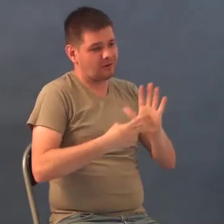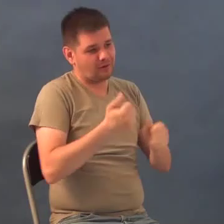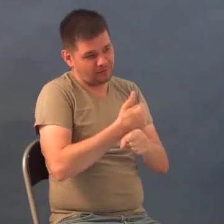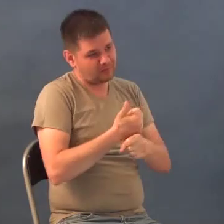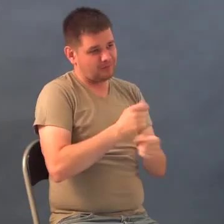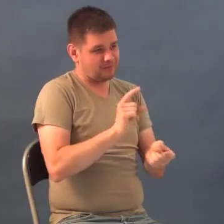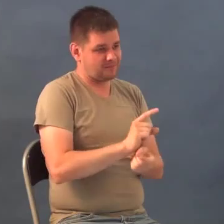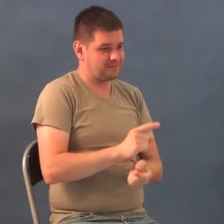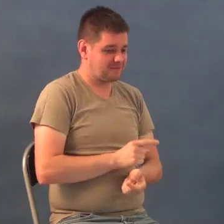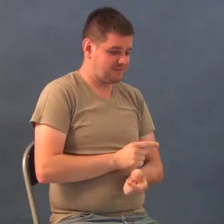Koło dziewiętnastej.